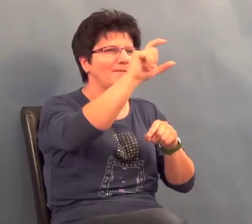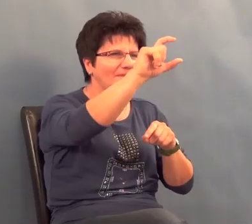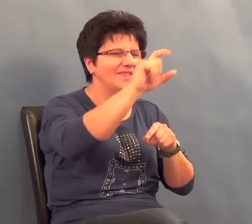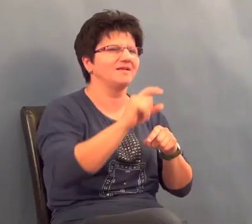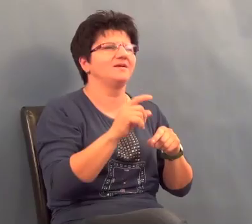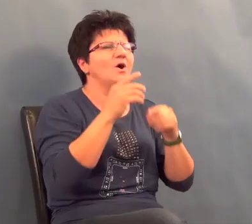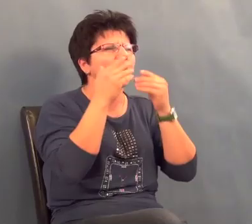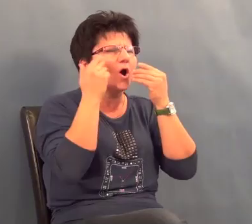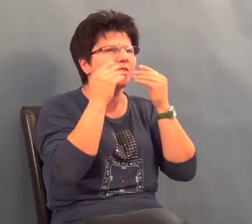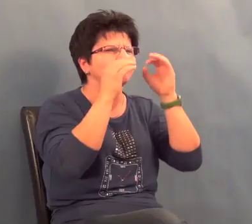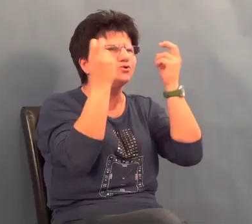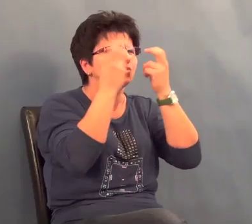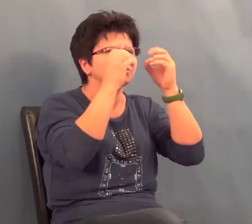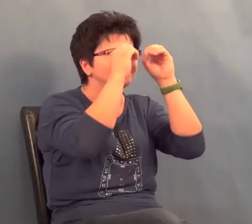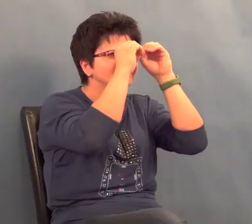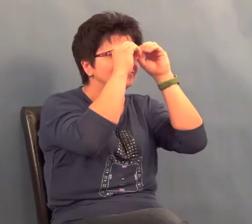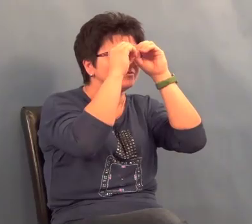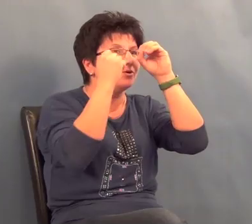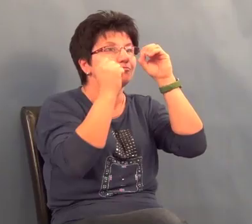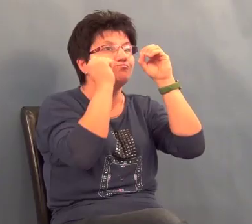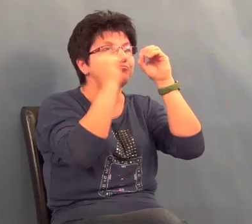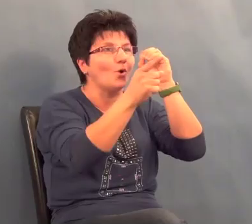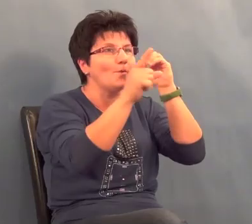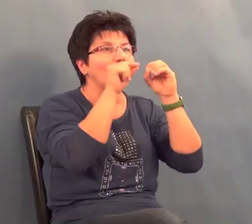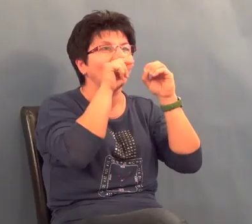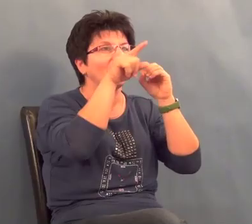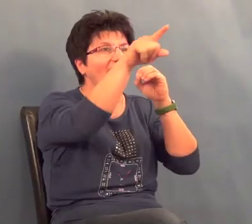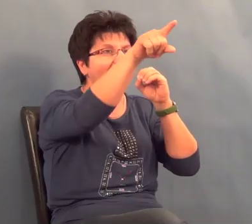Kot przez lornetkę szuka i widzi, że naprzeciwko jest ptaszek.